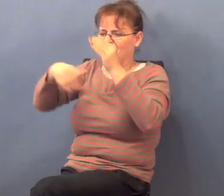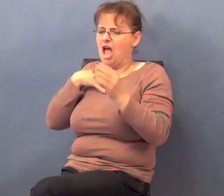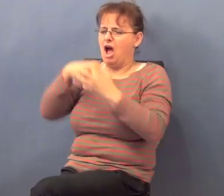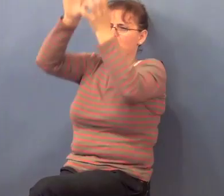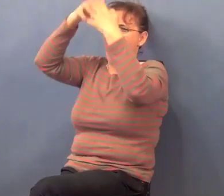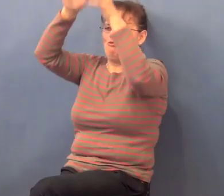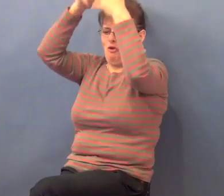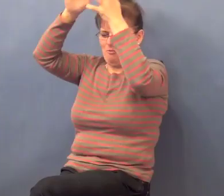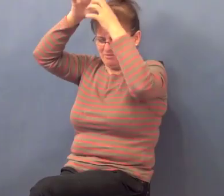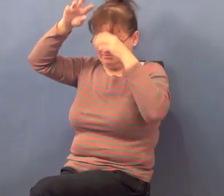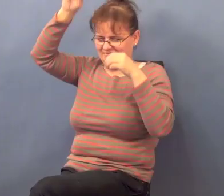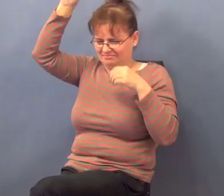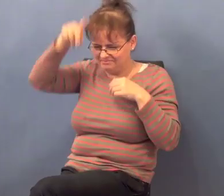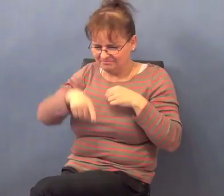Pies szczeka na ul.